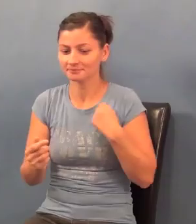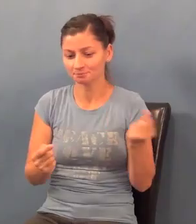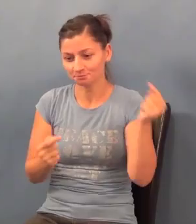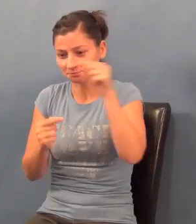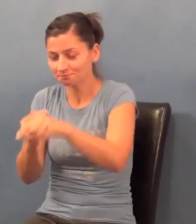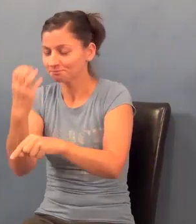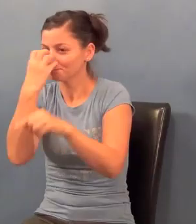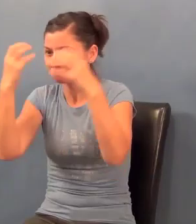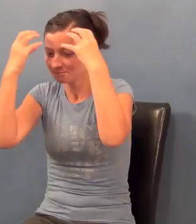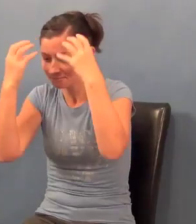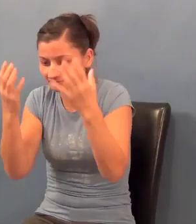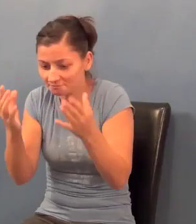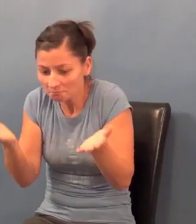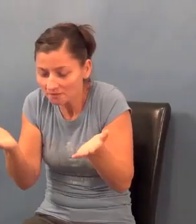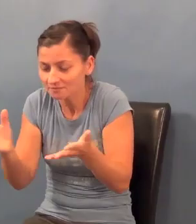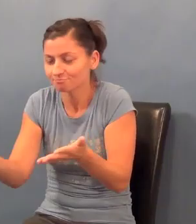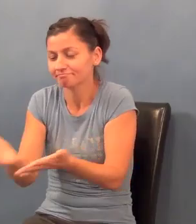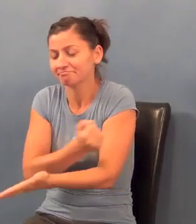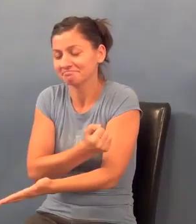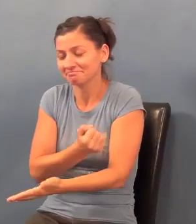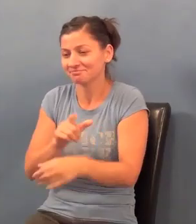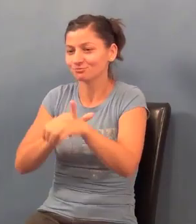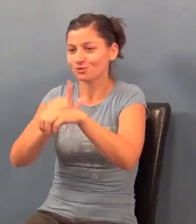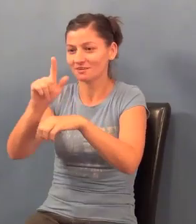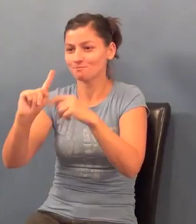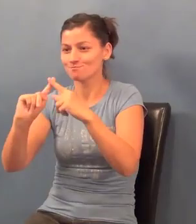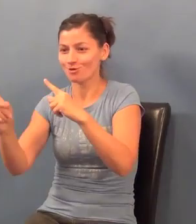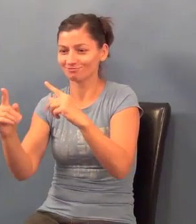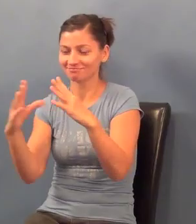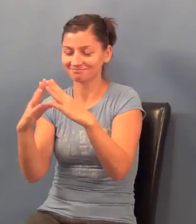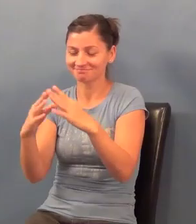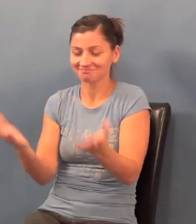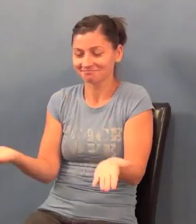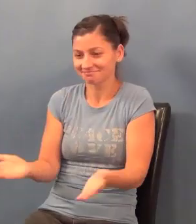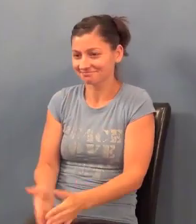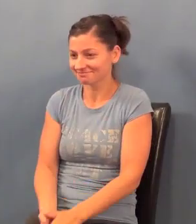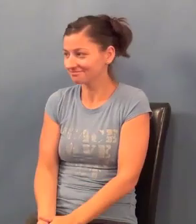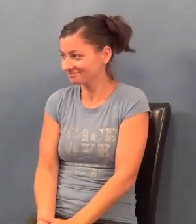Przyszła Myszka Miki z dużym nosem, patrzy, że nie ma jabłek. Jest dziesięć po dwunastej, hm.